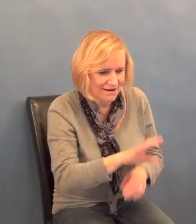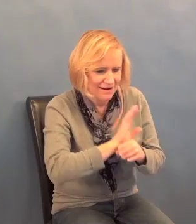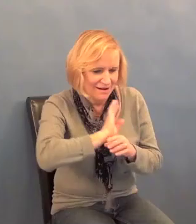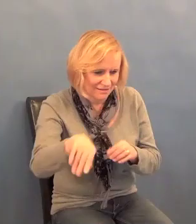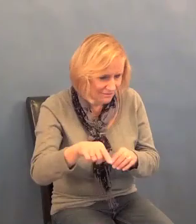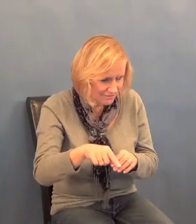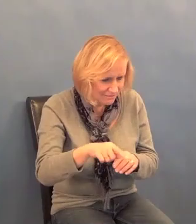Olała budzik.